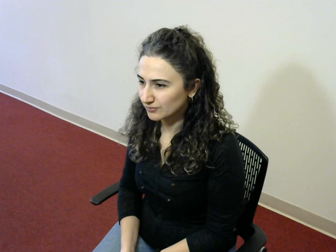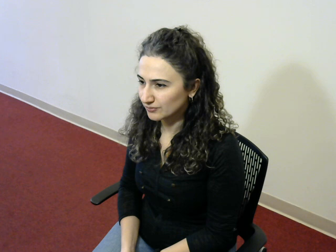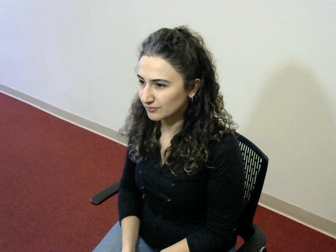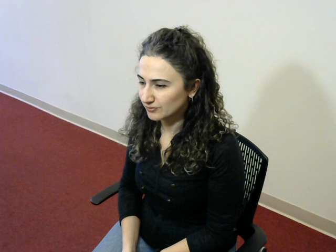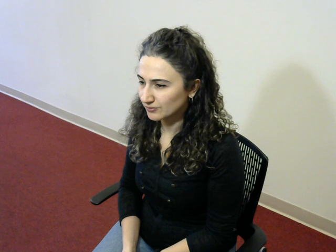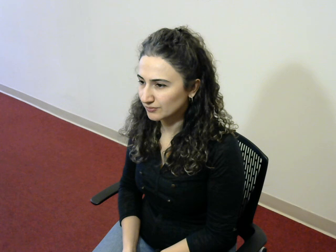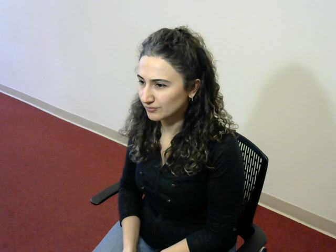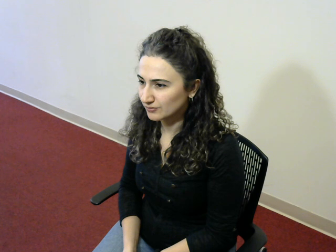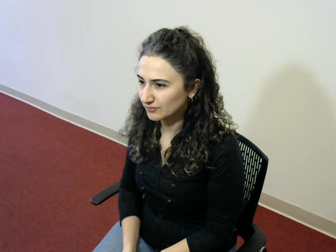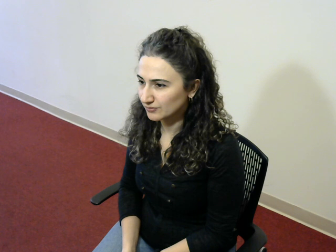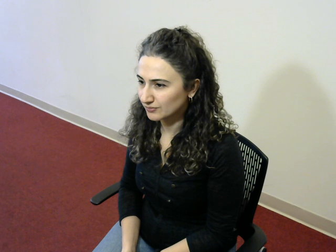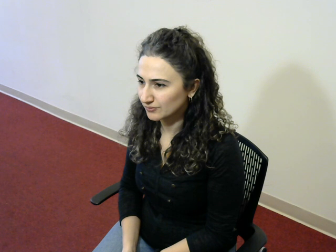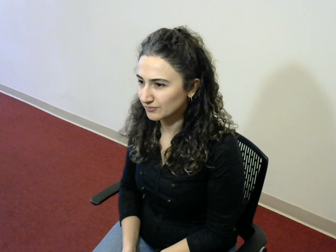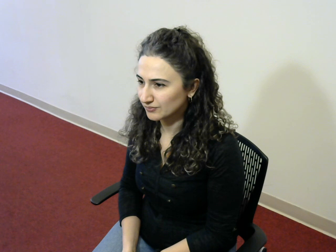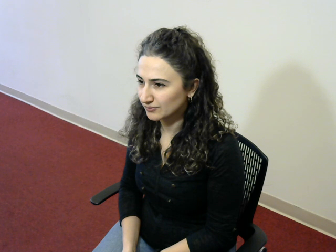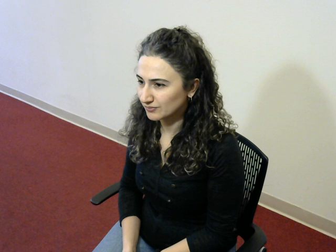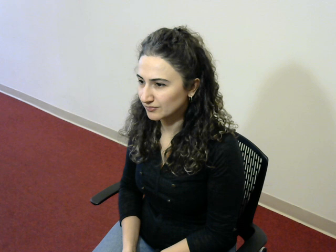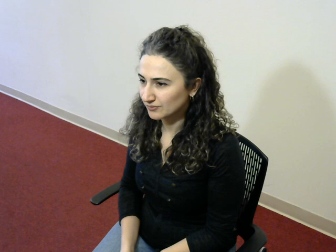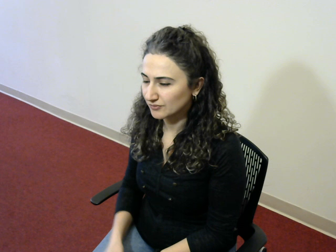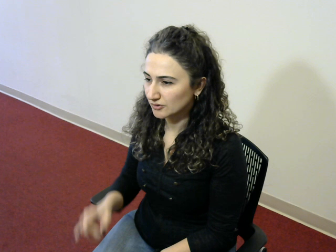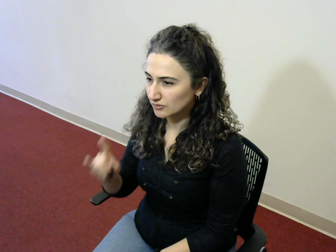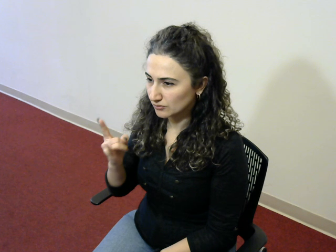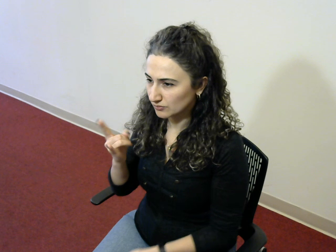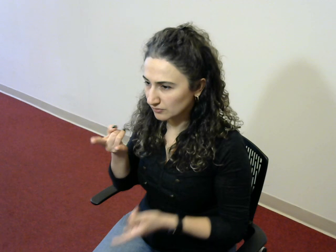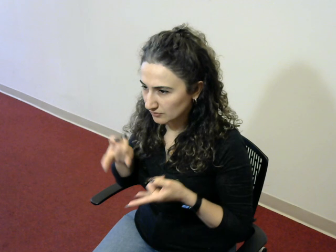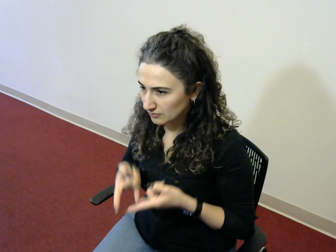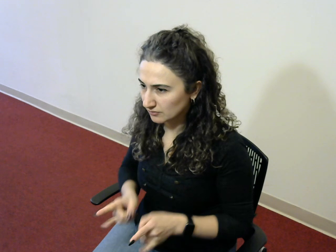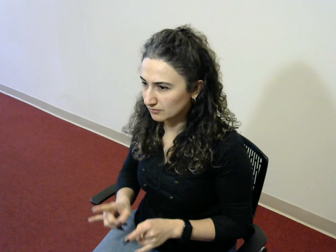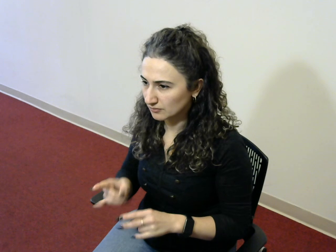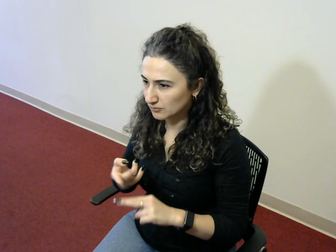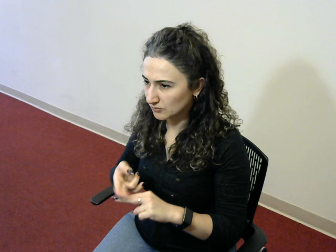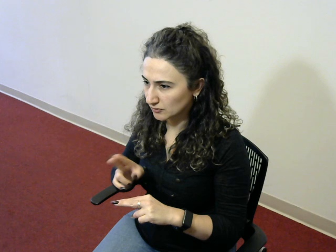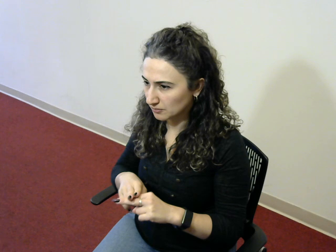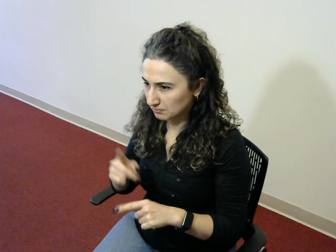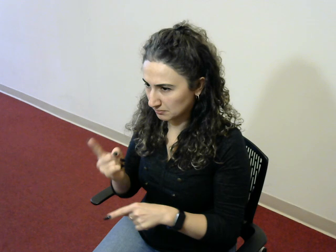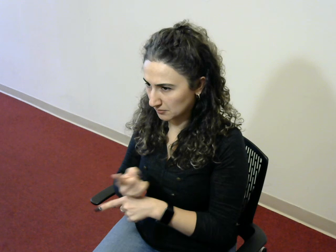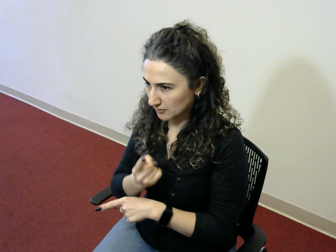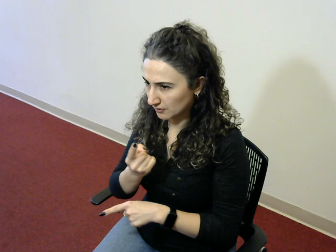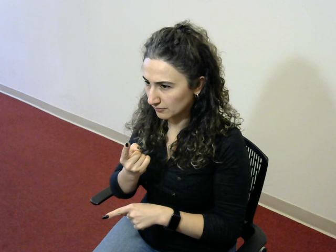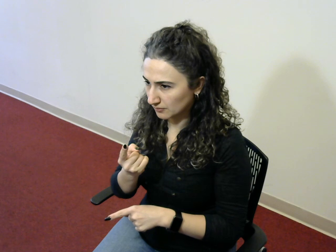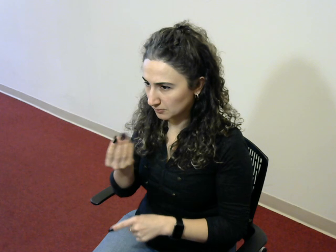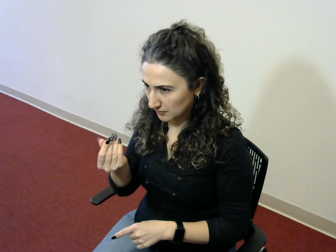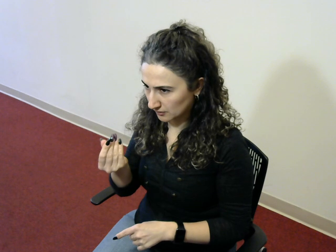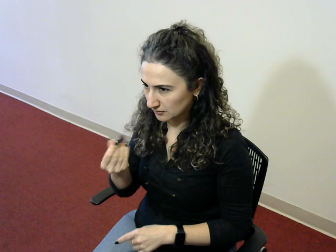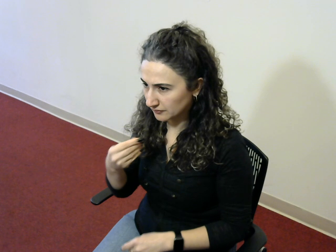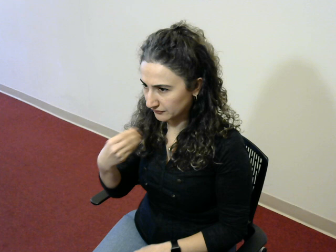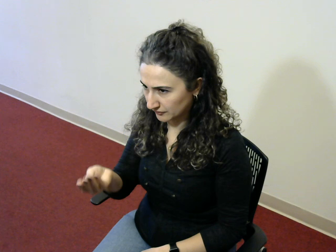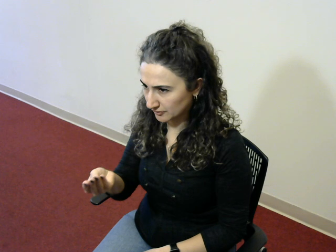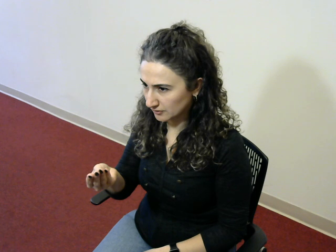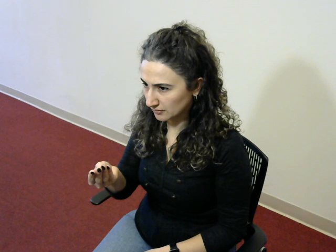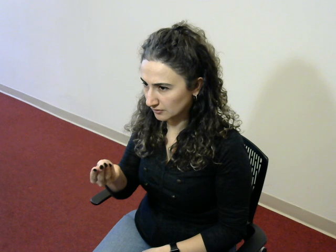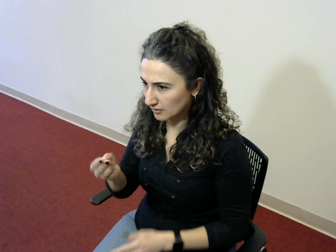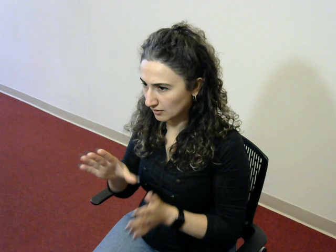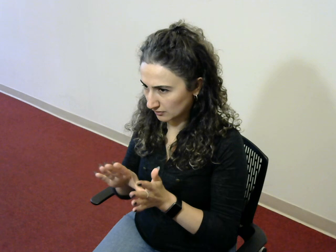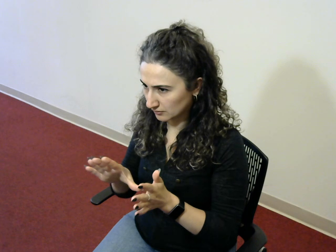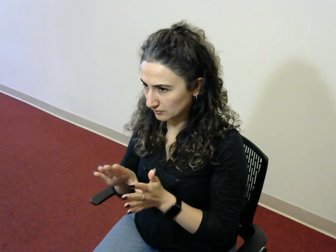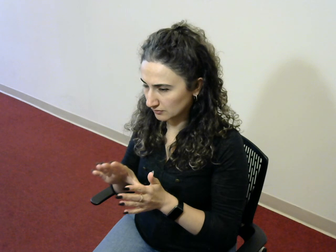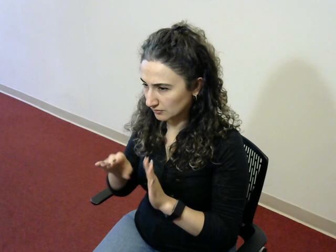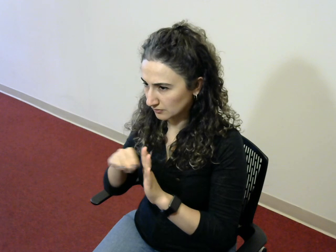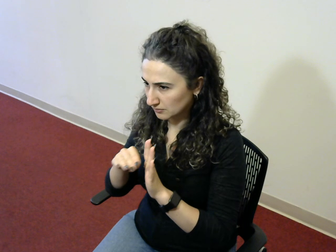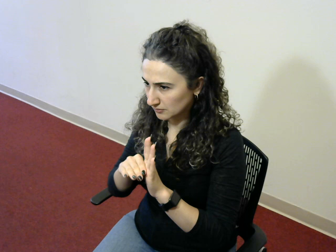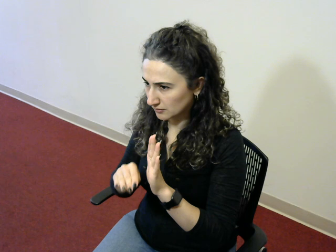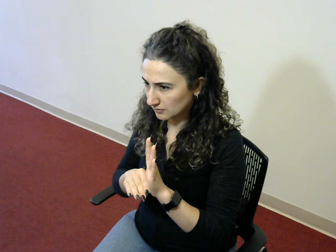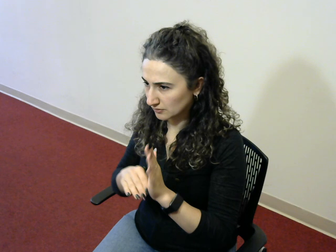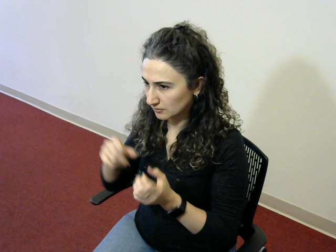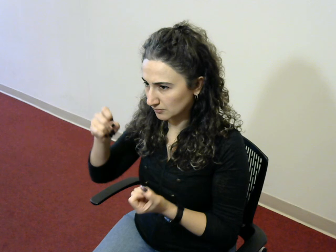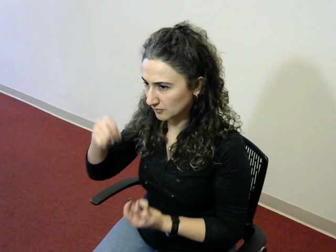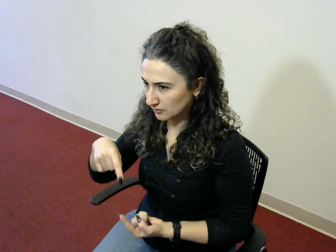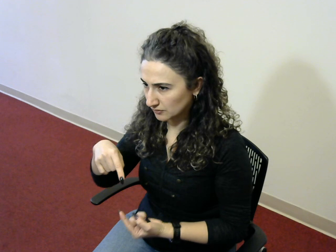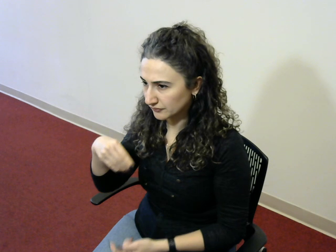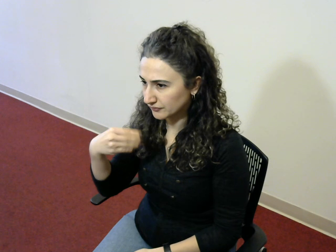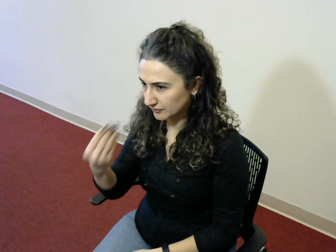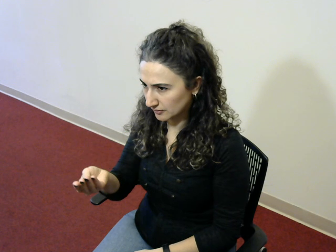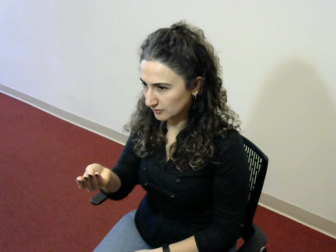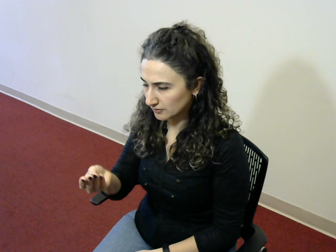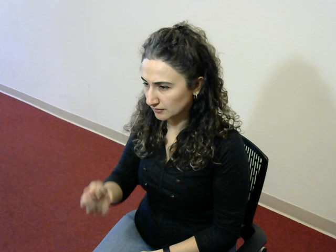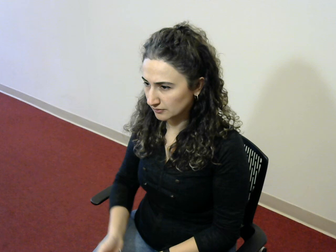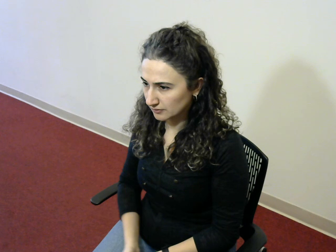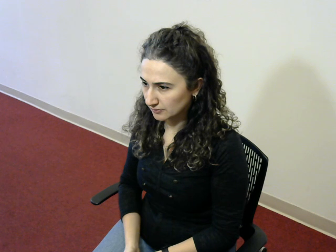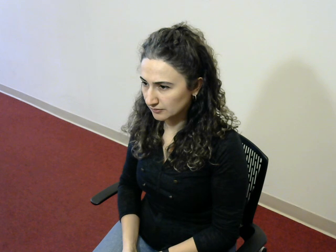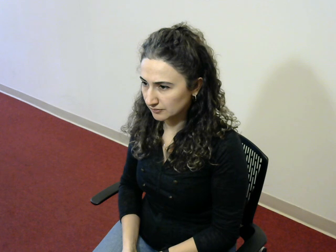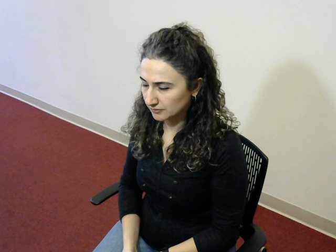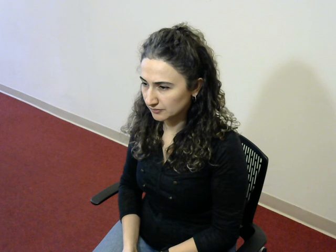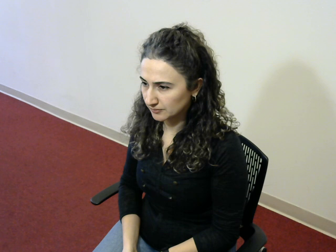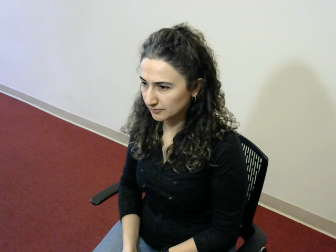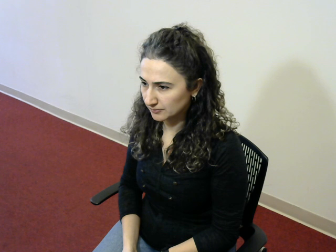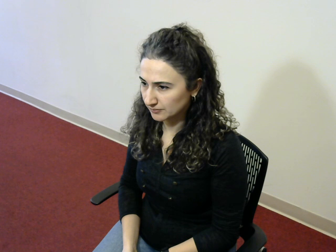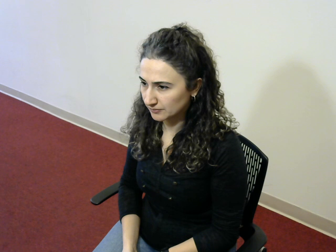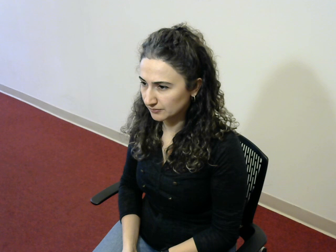Uşağın doğulmasına görə birdəfəlik məbləğin verilməsi elektron qaydaya uyğun verilir